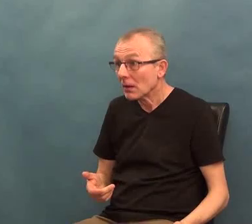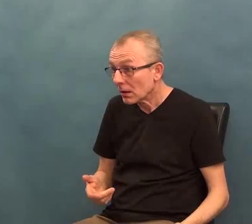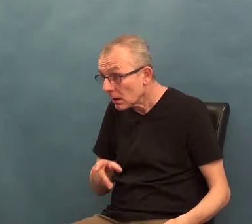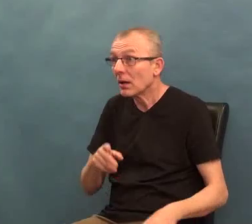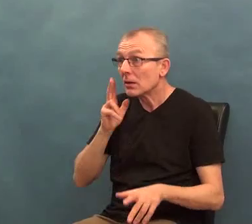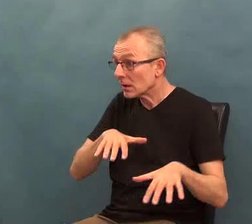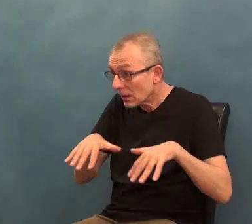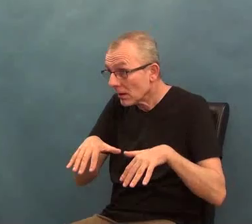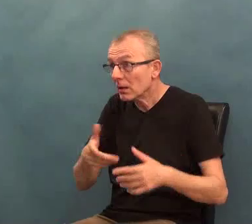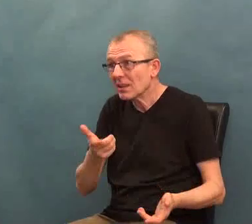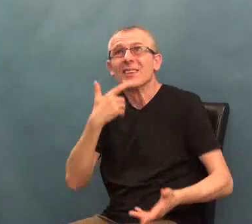On się dziwił temu.